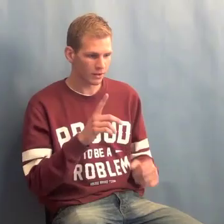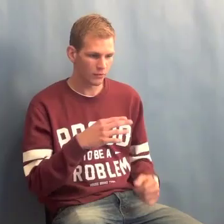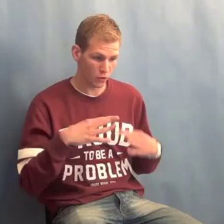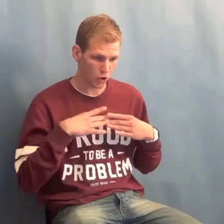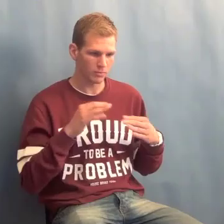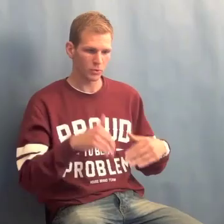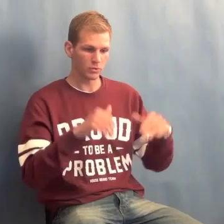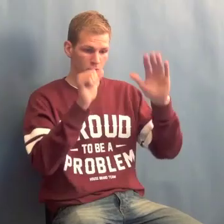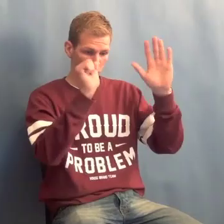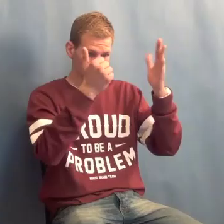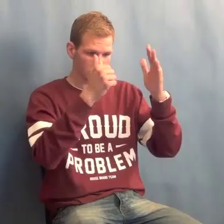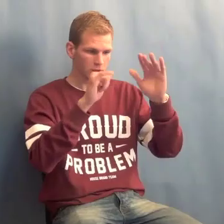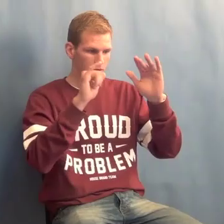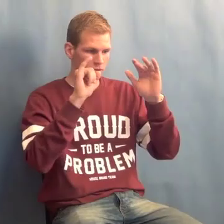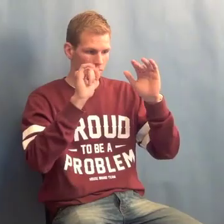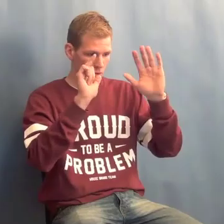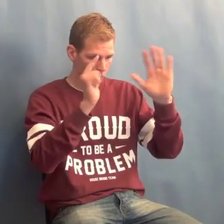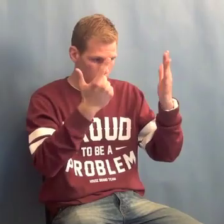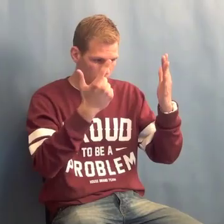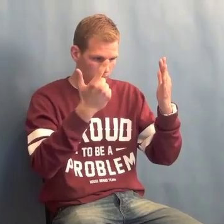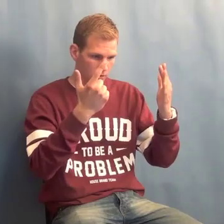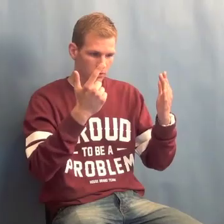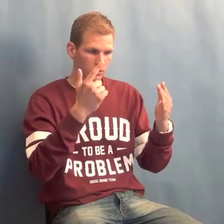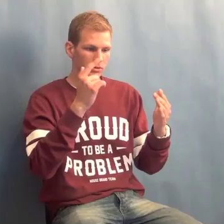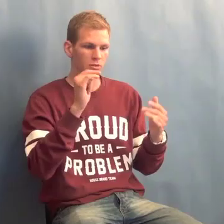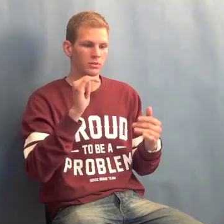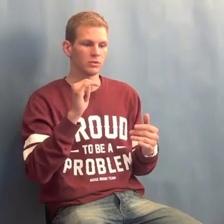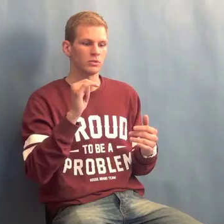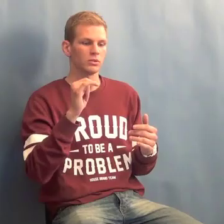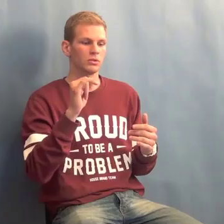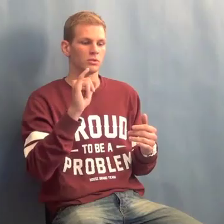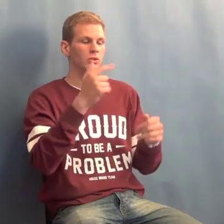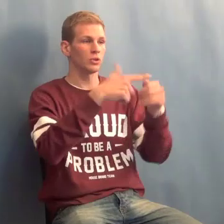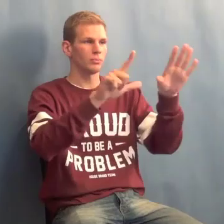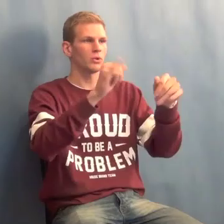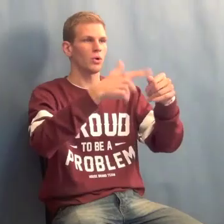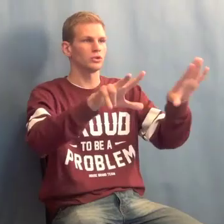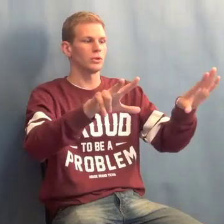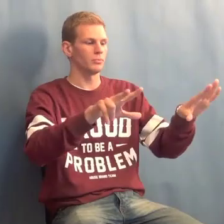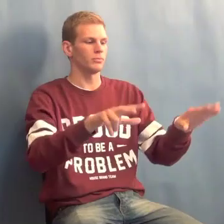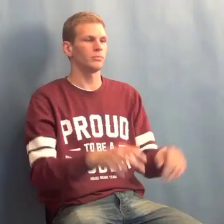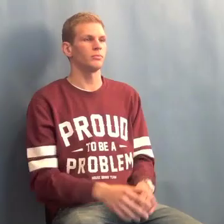Wolne, to mogę szóstego, siódmego, dwudziestego siódmego i dwudziestego ósmego.